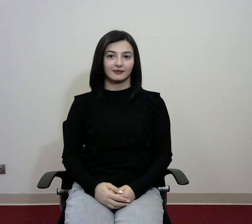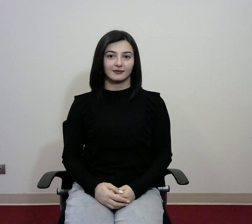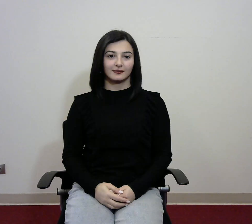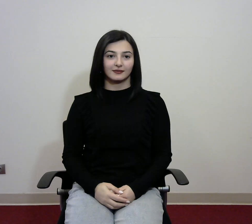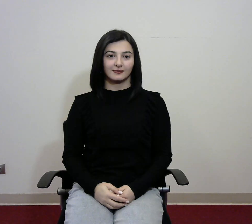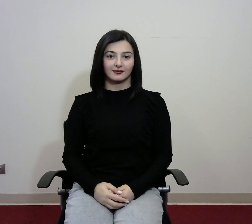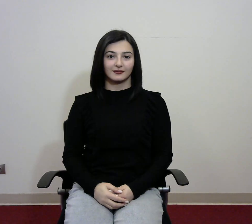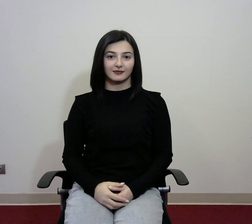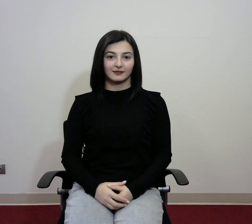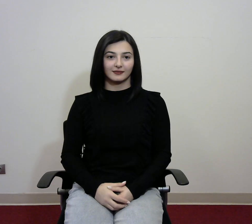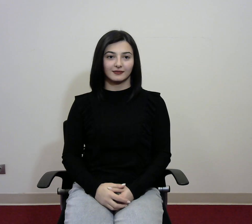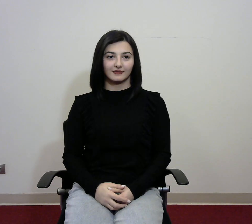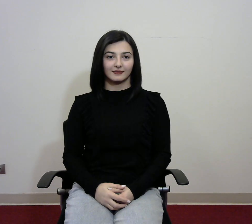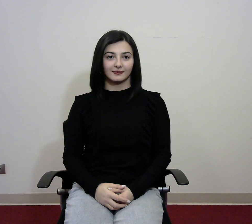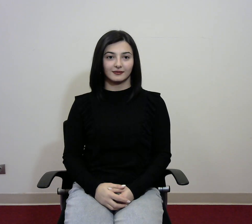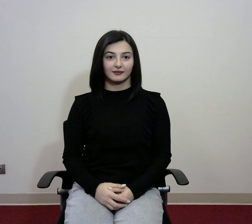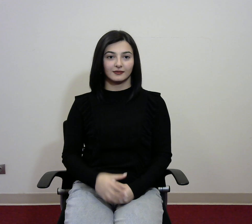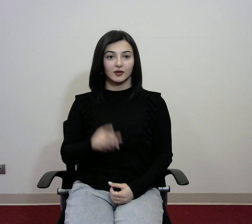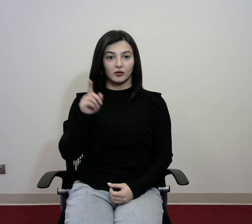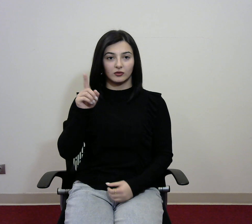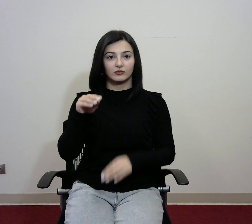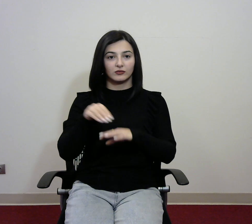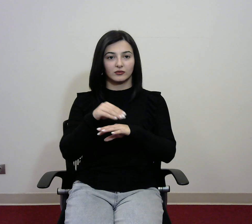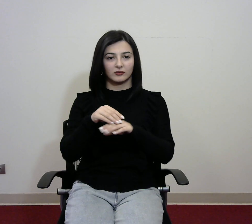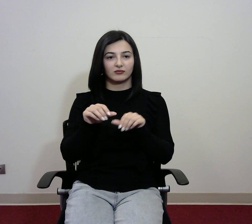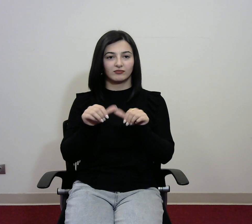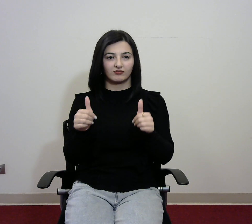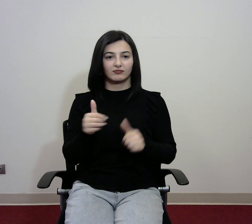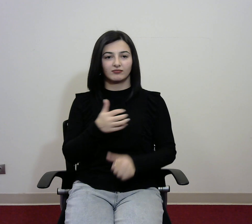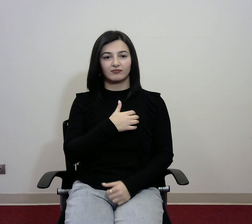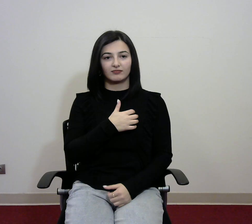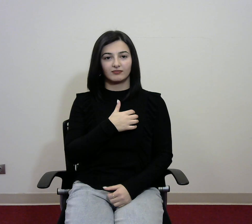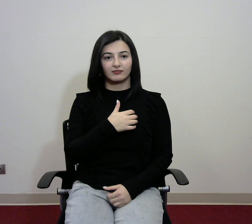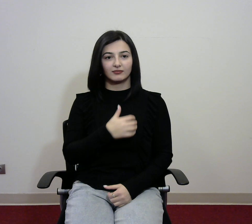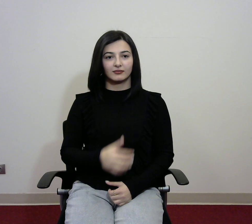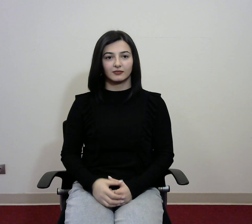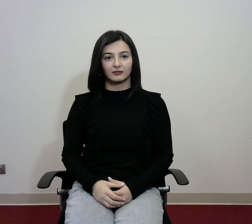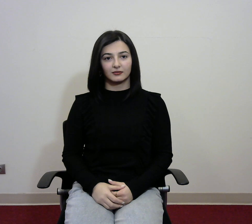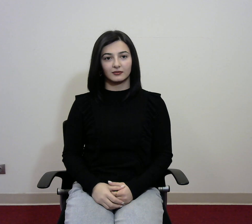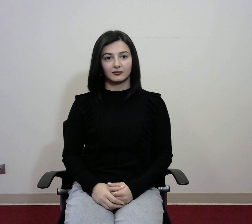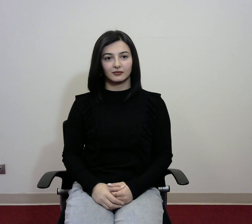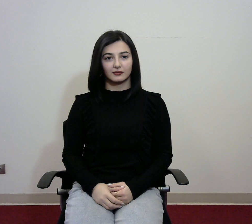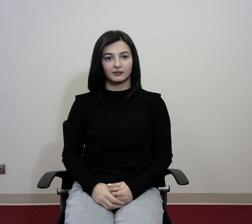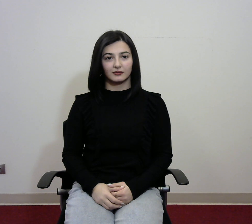O həyat yoldaşından ayrılmaq istəyir